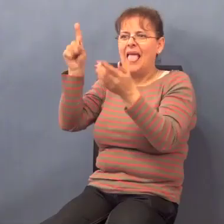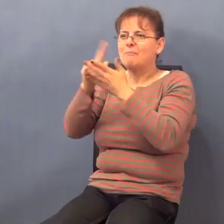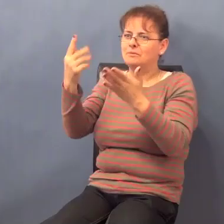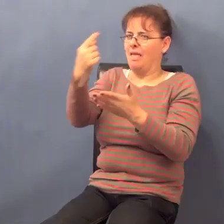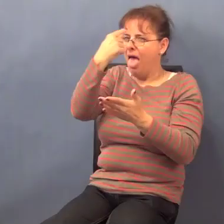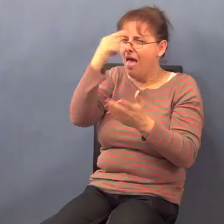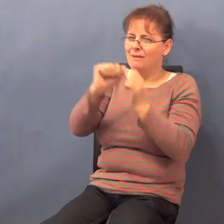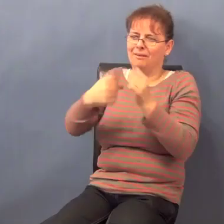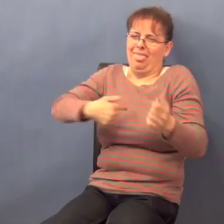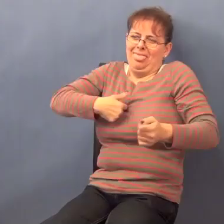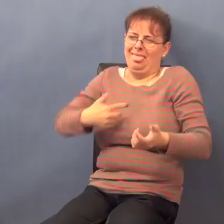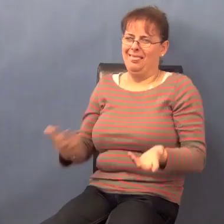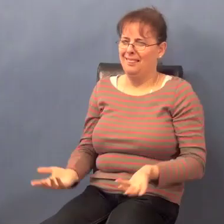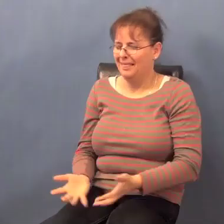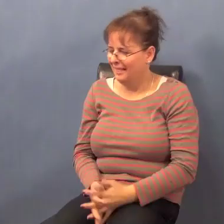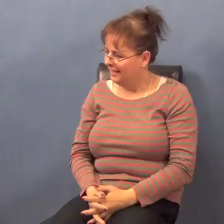Może nie uda się wystrzelić i zamiast tego trafi się w czoło, albo w brzuch.